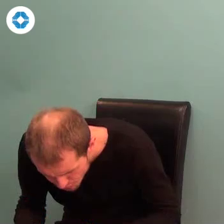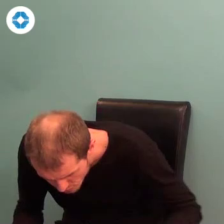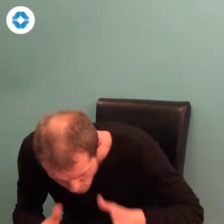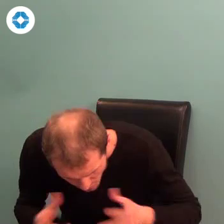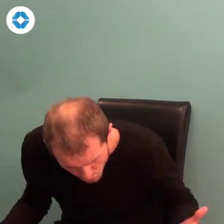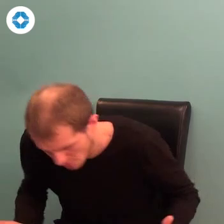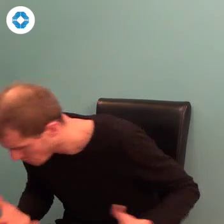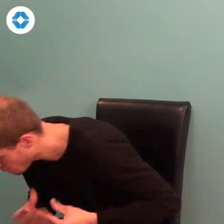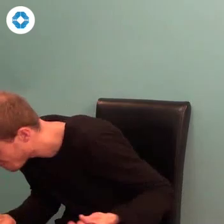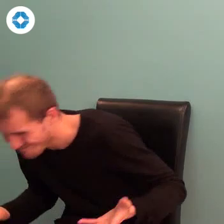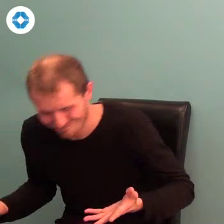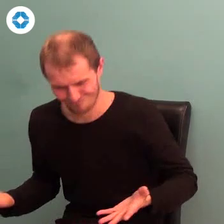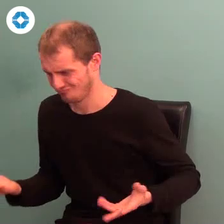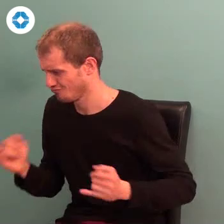Zastanawiają się gdzie ona zniknęła.